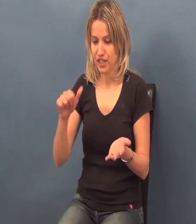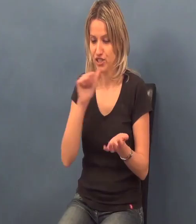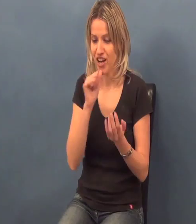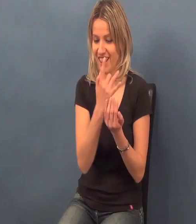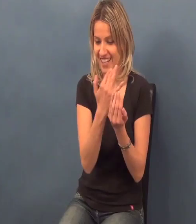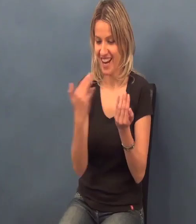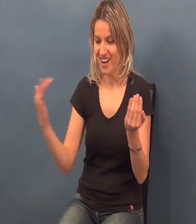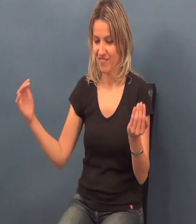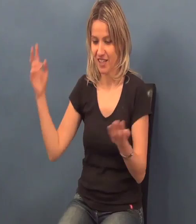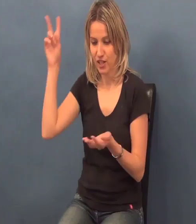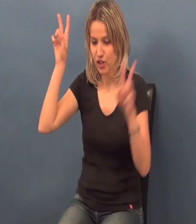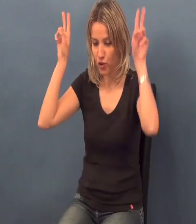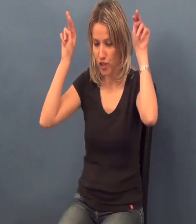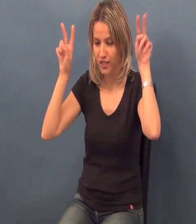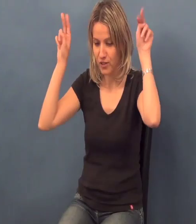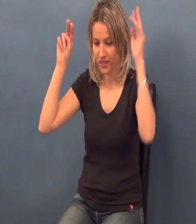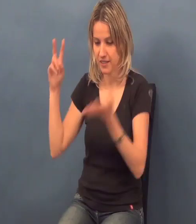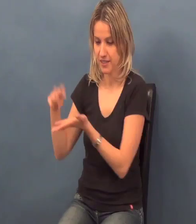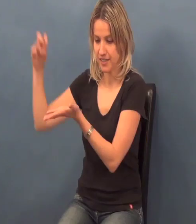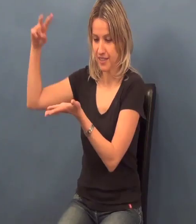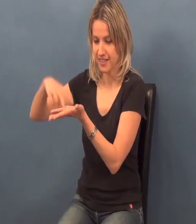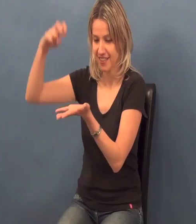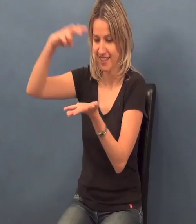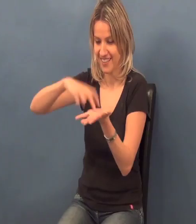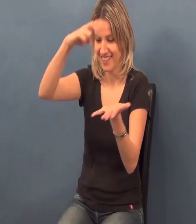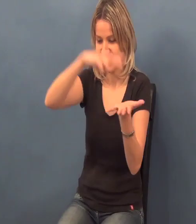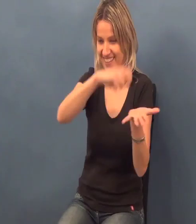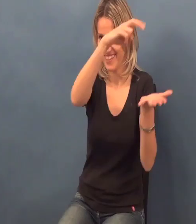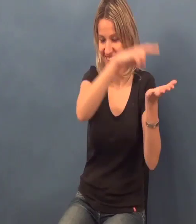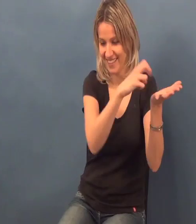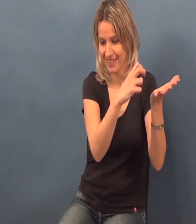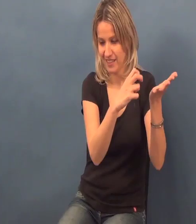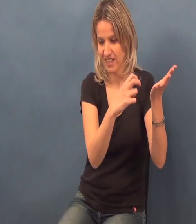Po zielonej trawie skacze królik.